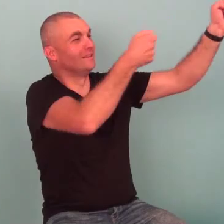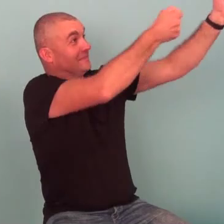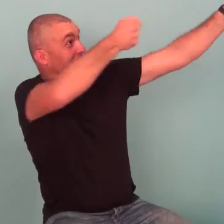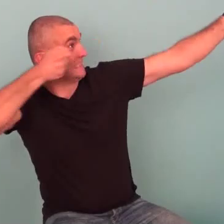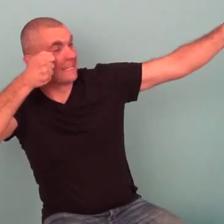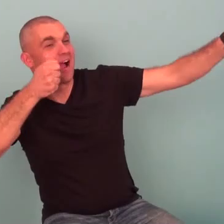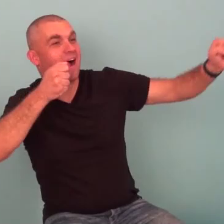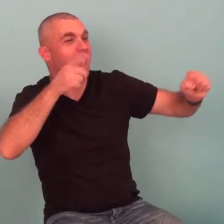Ktoś napina łuk.